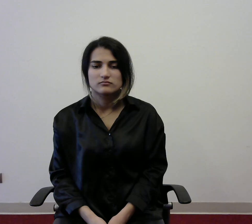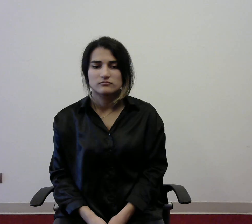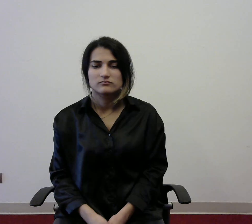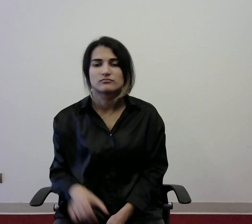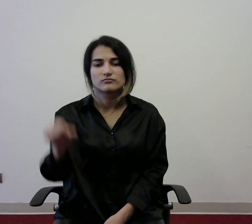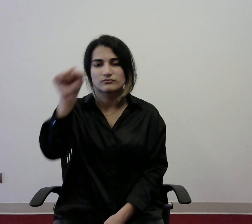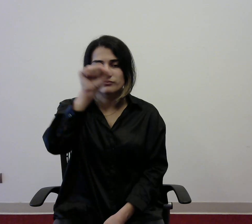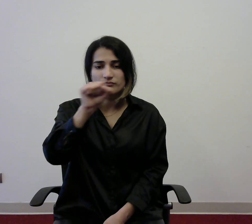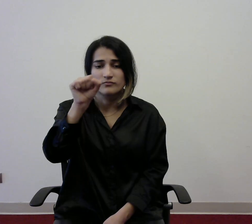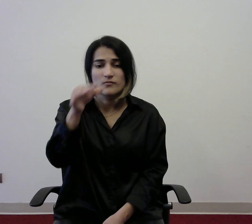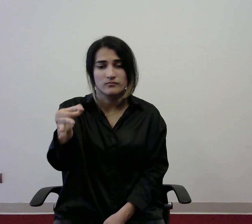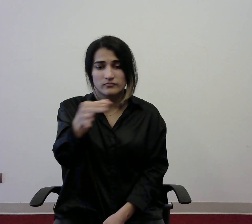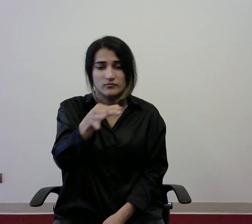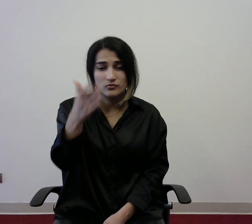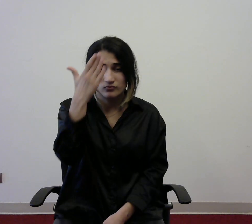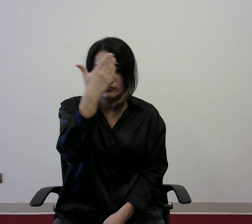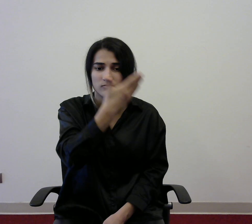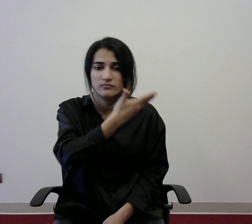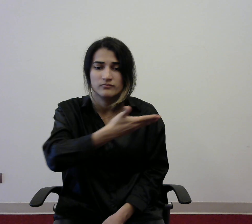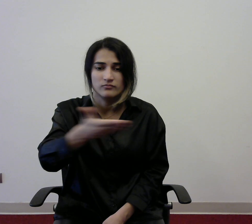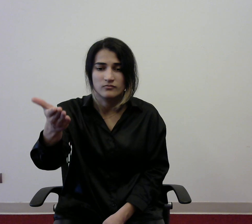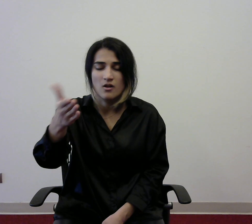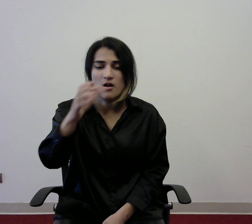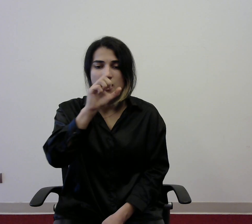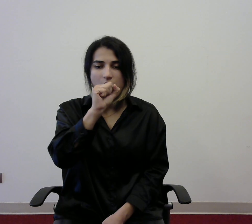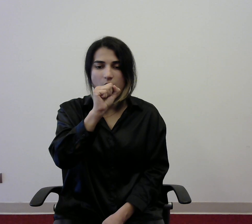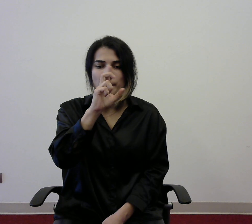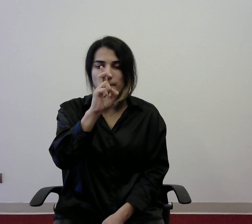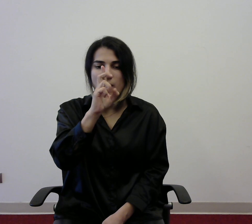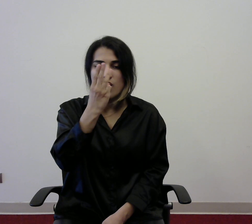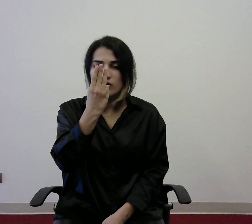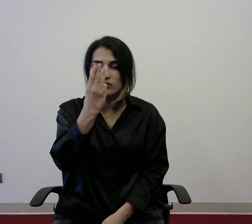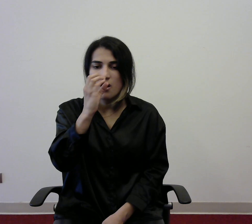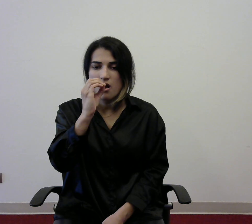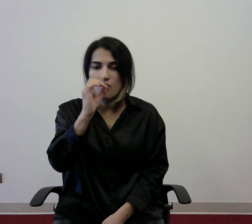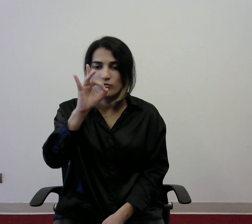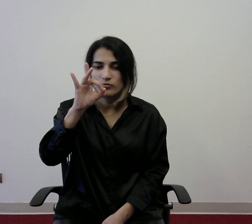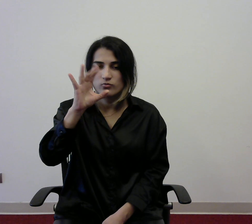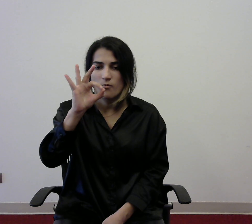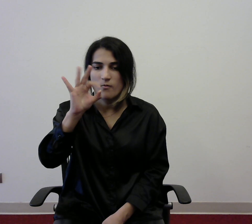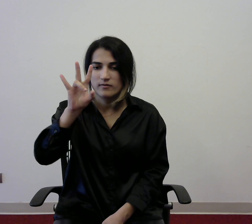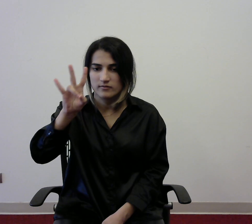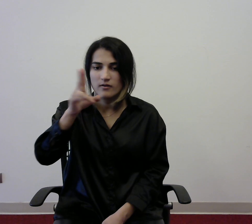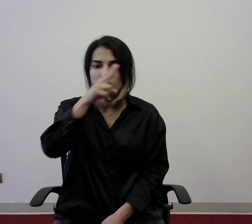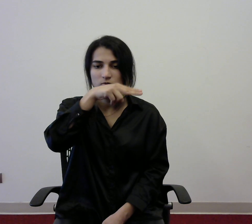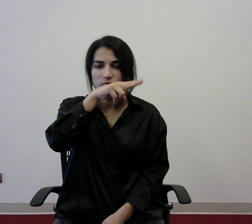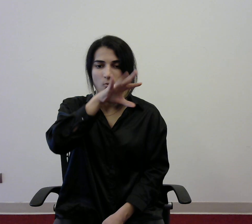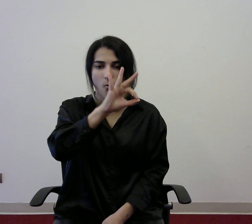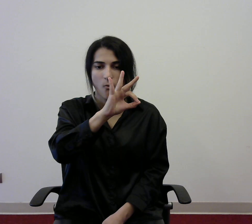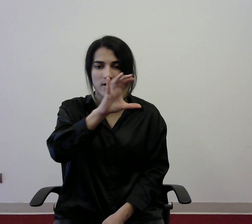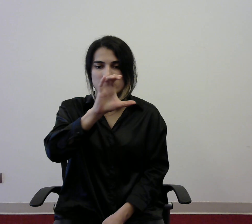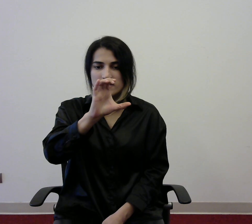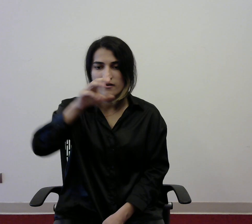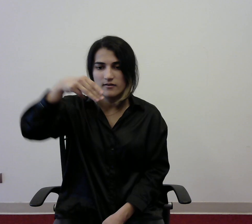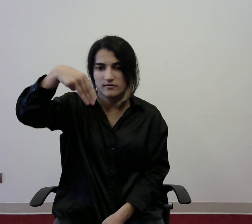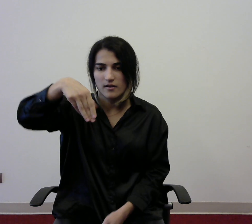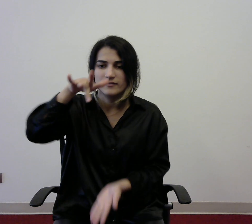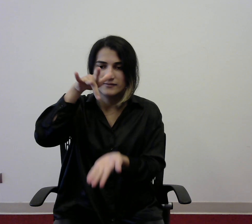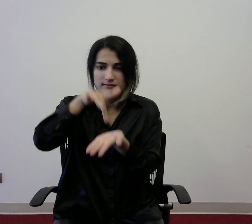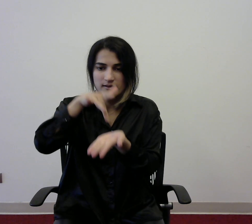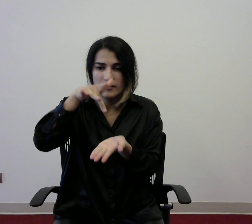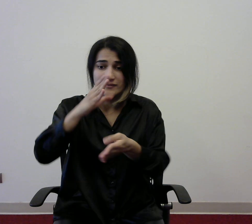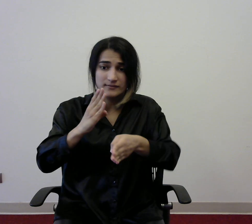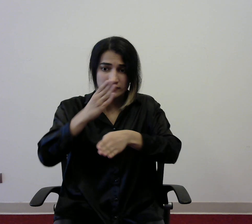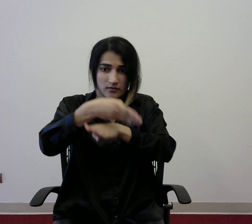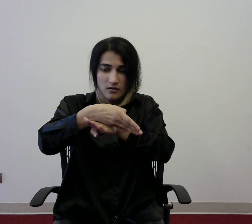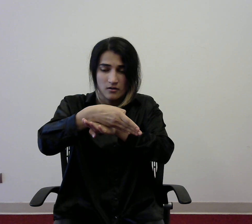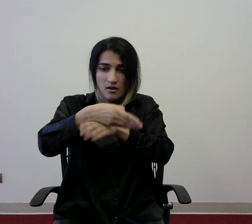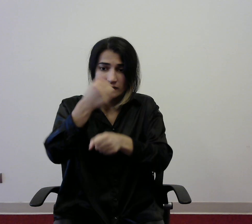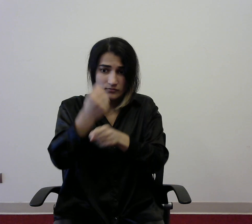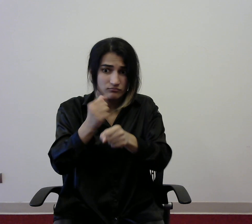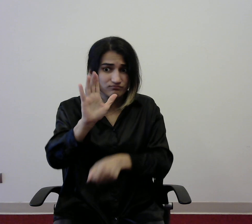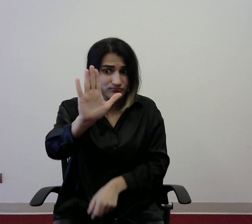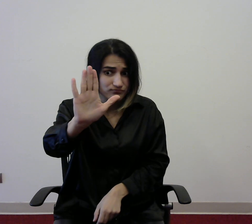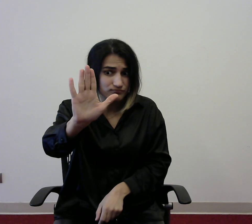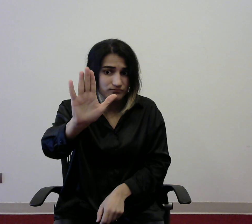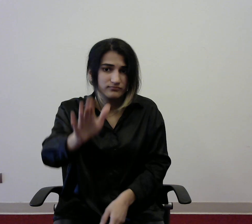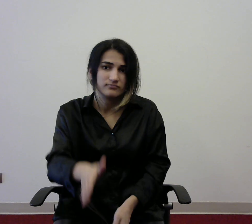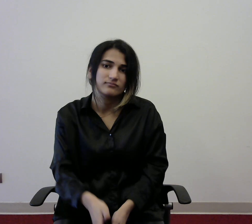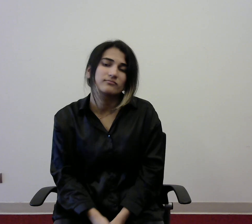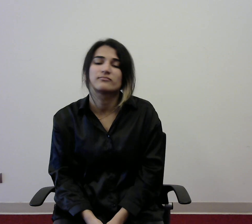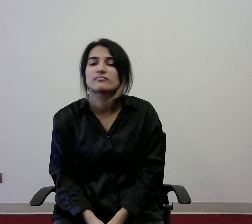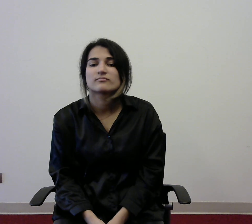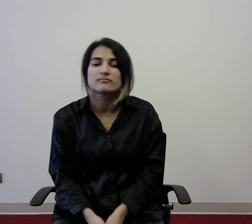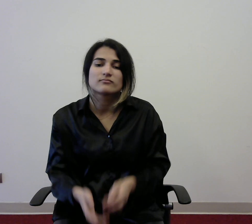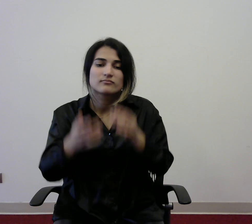Abşeron rayon sakinləri isə Abşeron DOST Mərkəzinə müraciət etməlidir